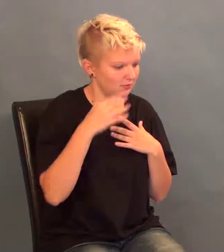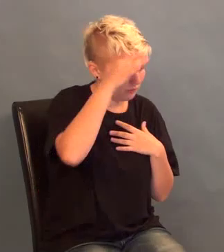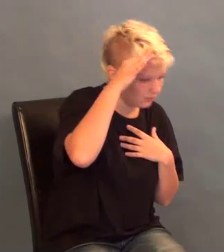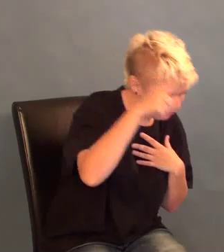Numer...